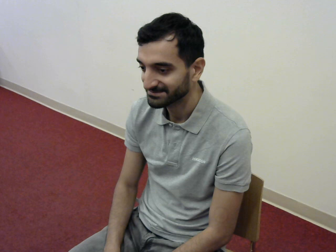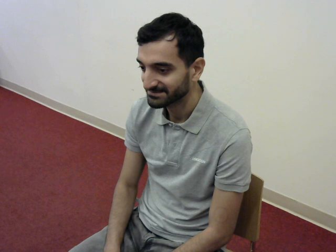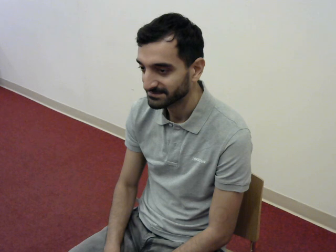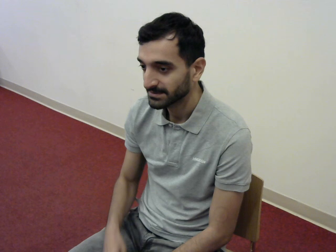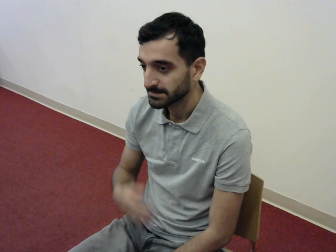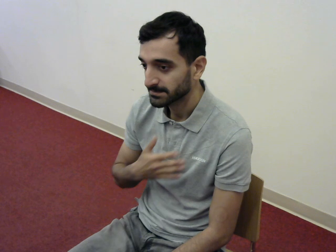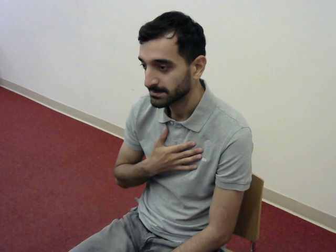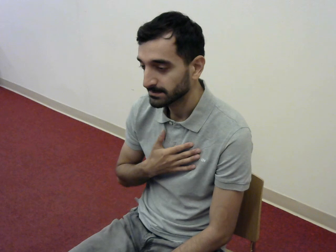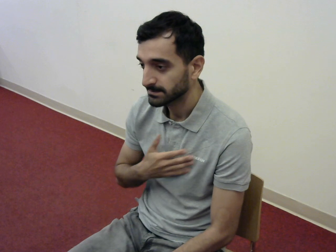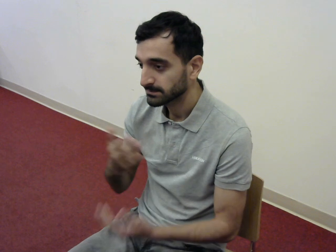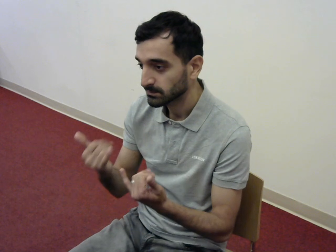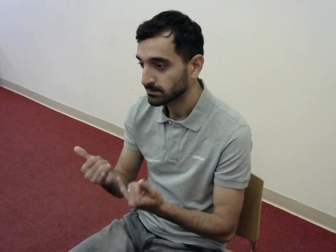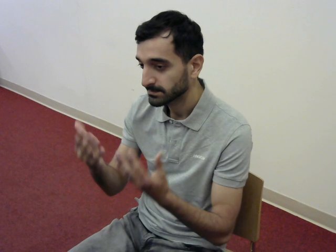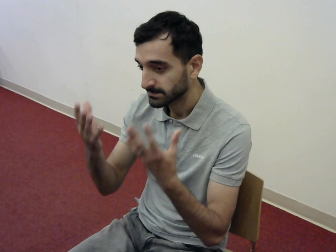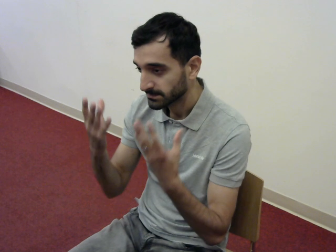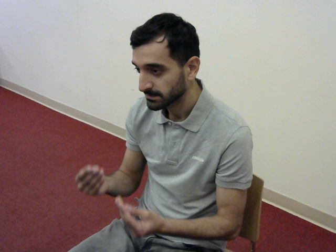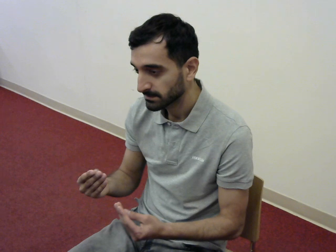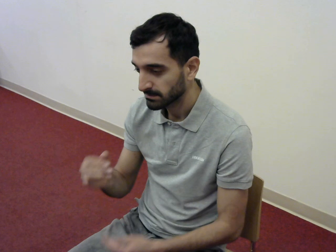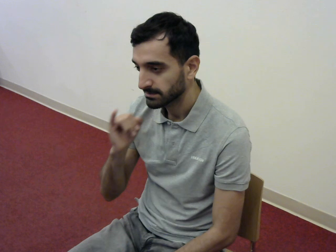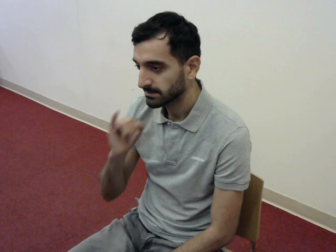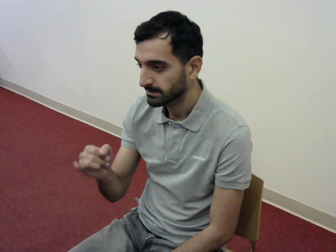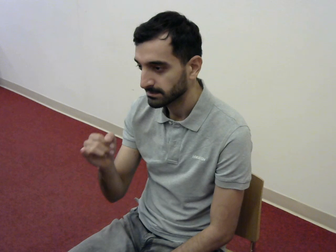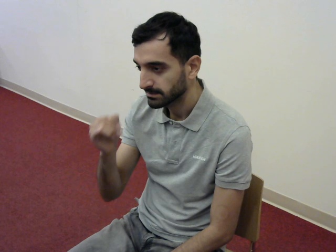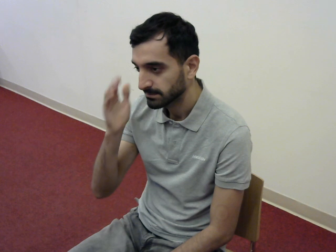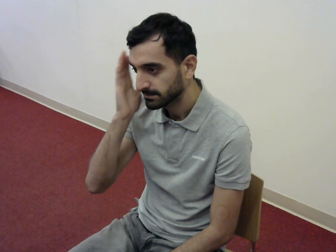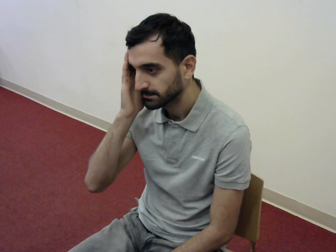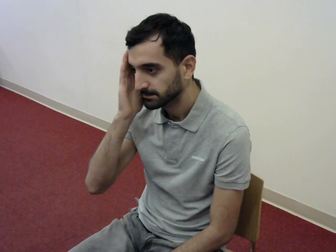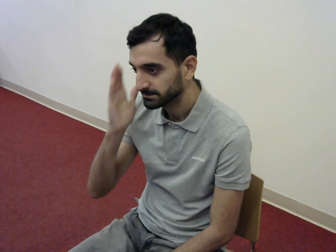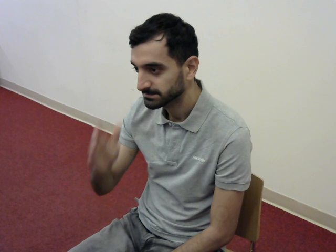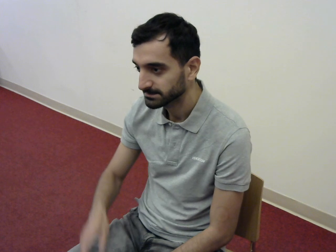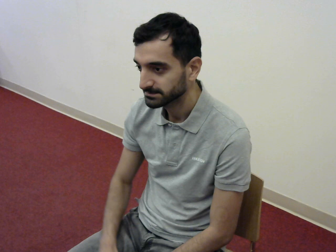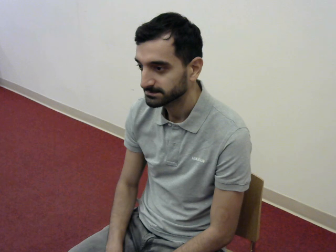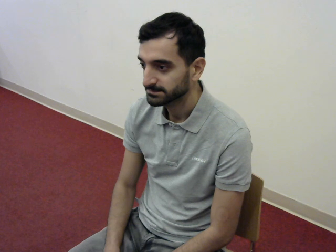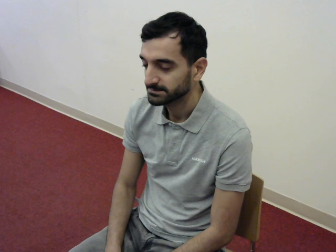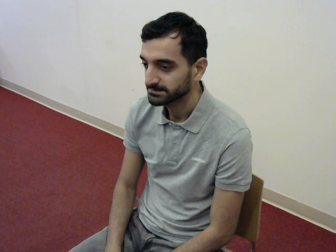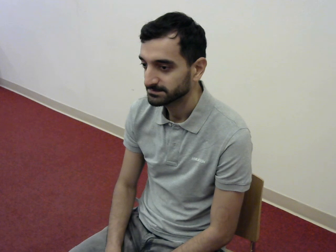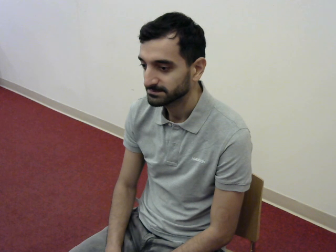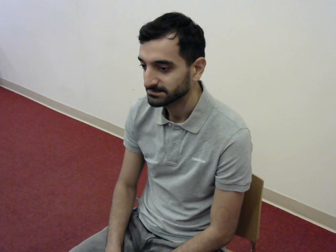Mən bu gün pis yatmışam